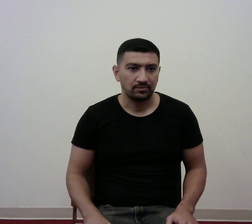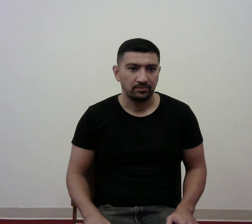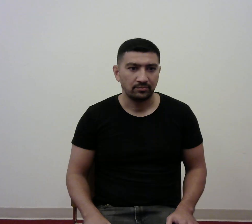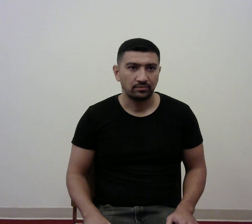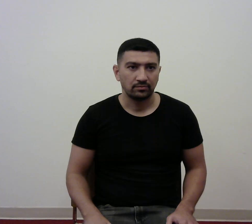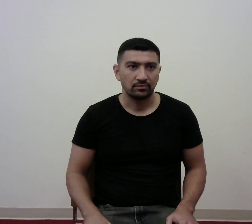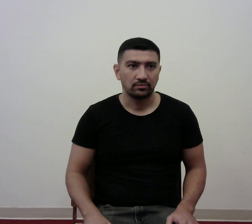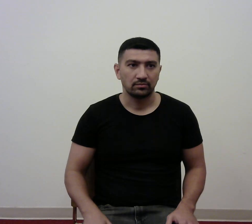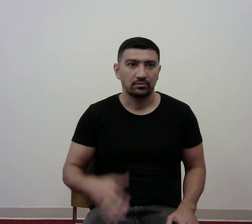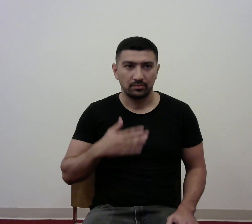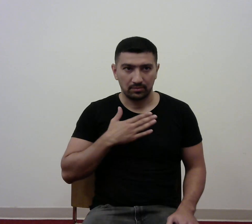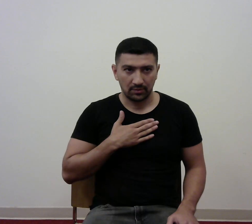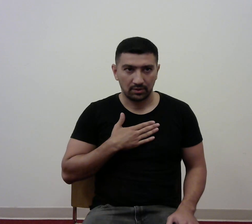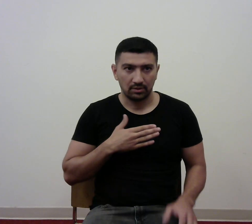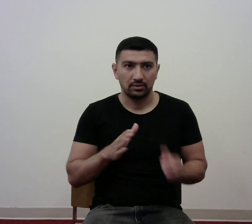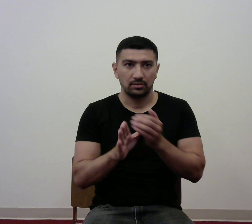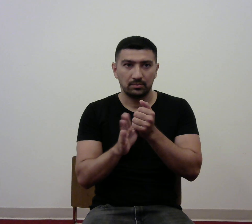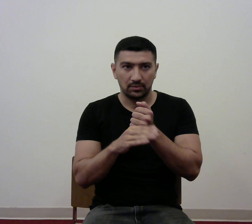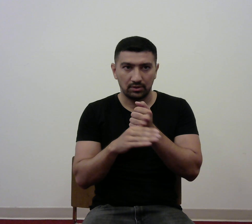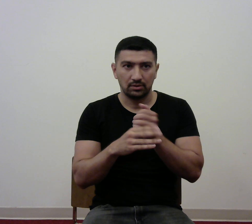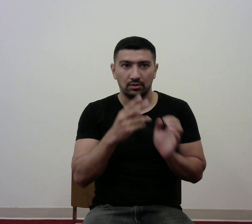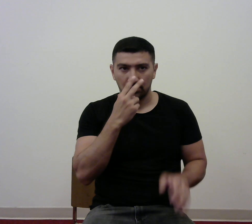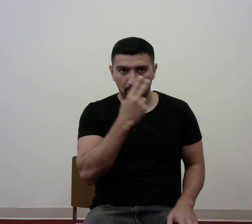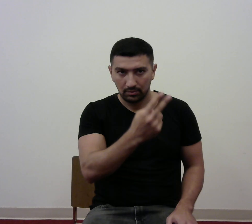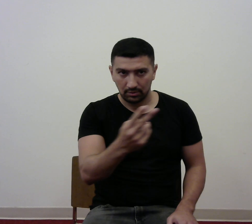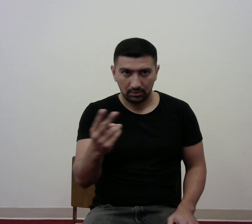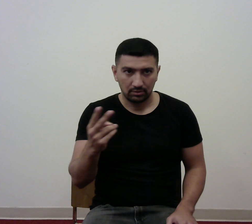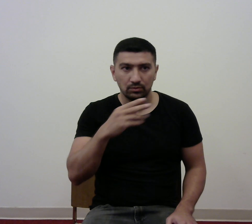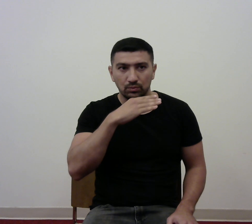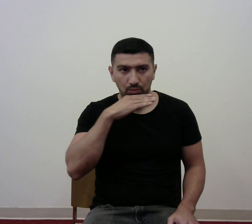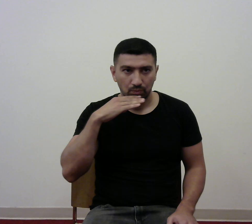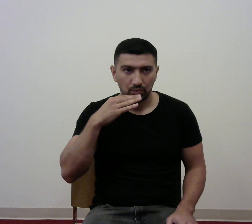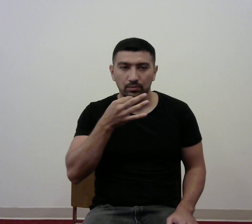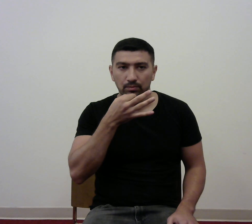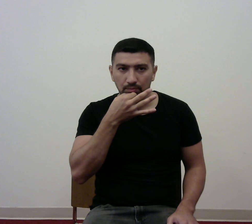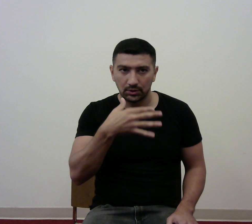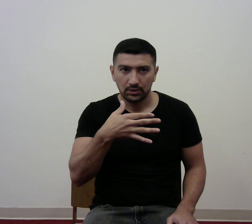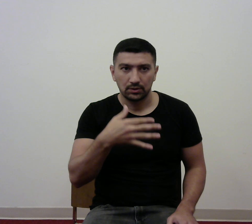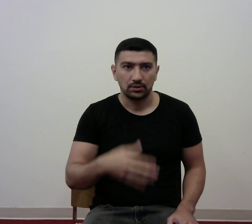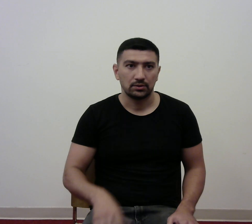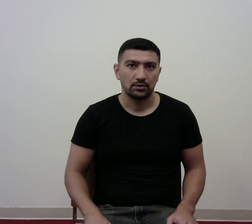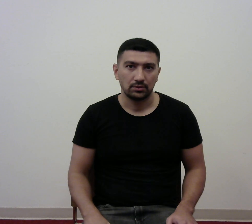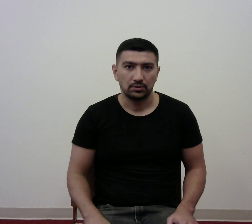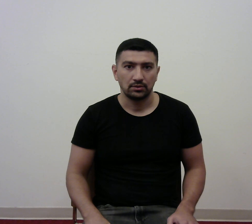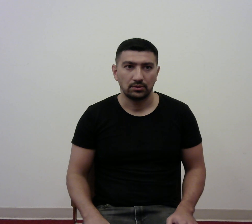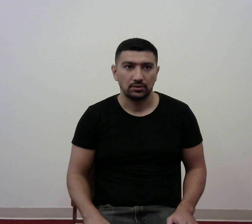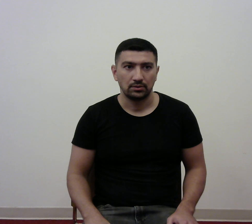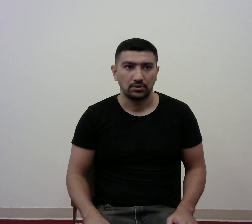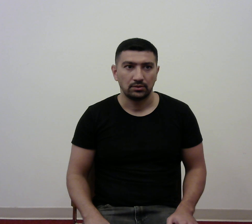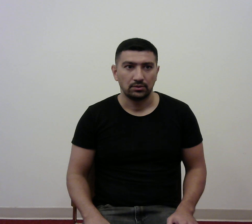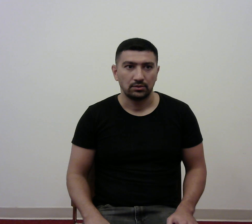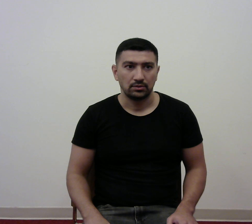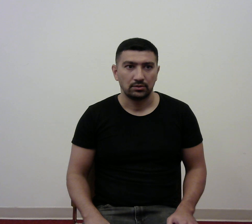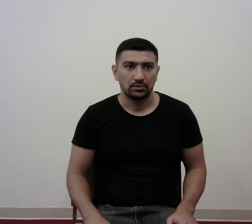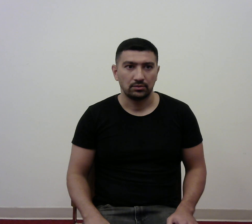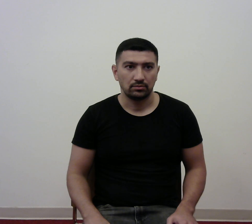Mənim balıqlara baxmaqdan çox xoşum gəlir